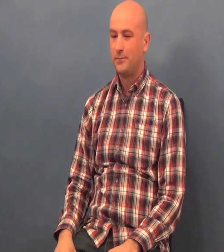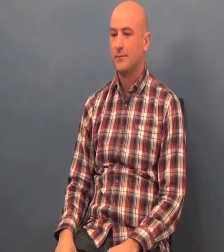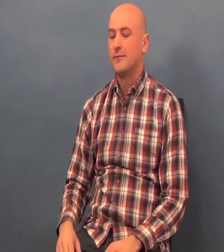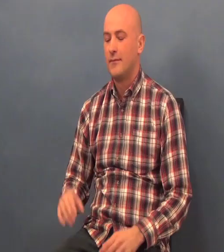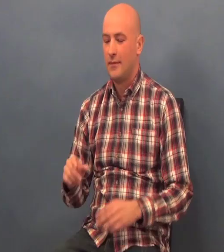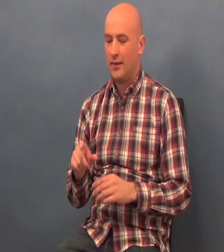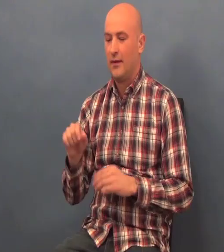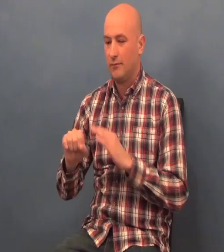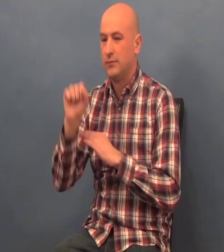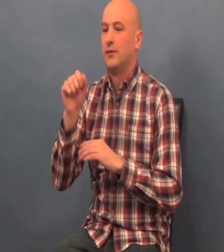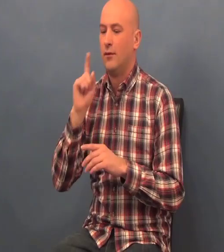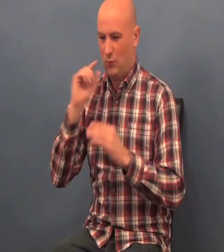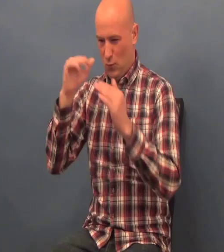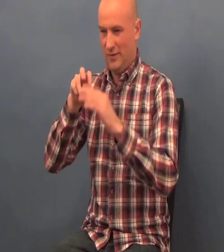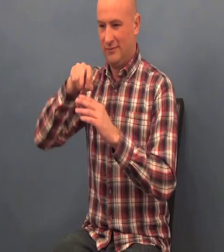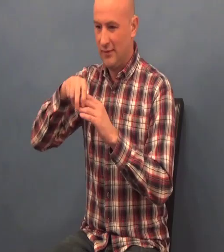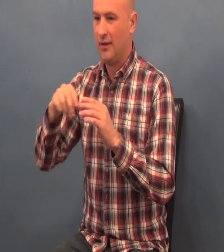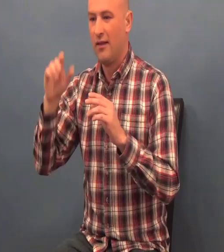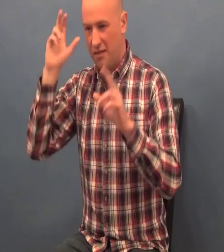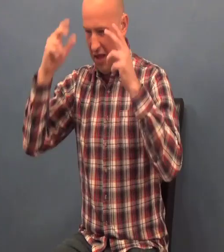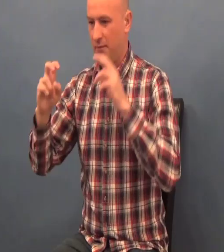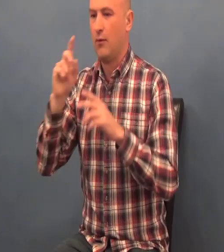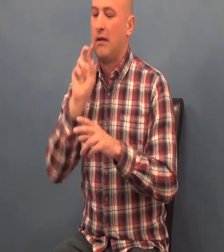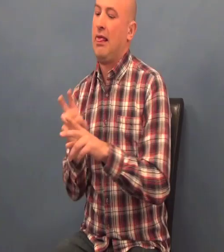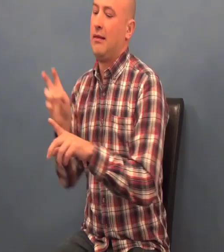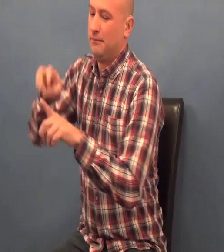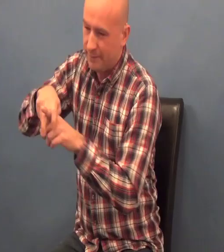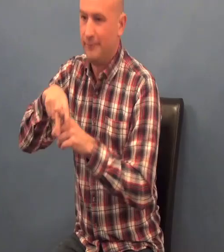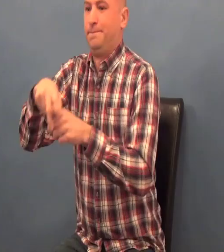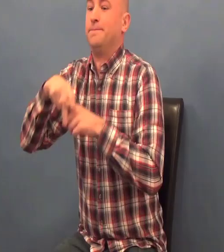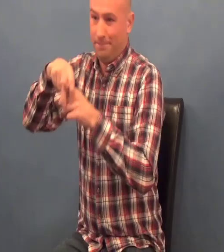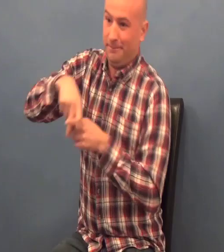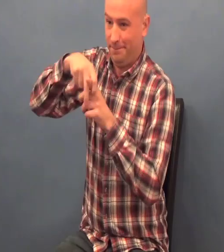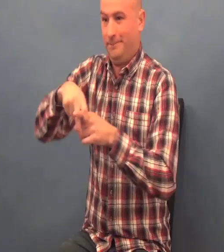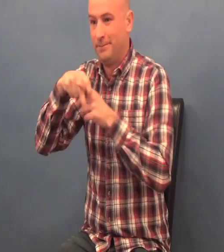"Górka" podnosi się - to jeleń! Chłopiec siada na grzbiecie i galopuje.